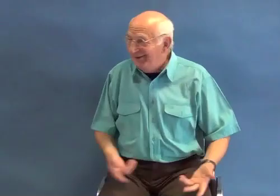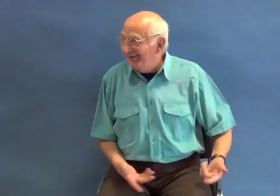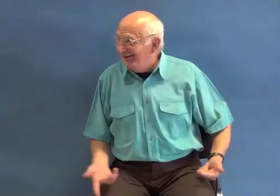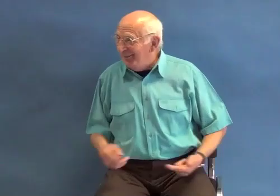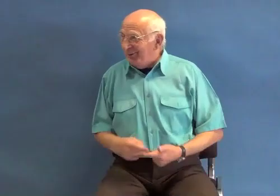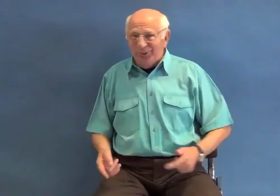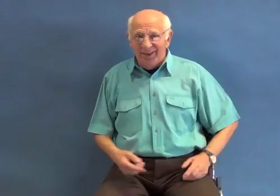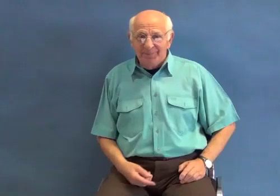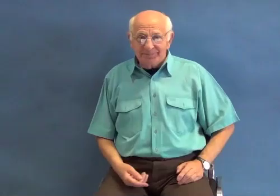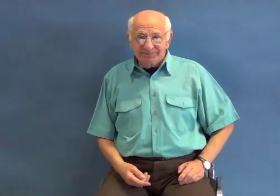To nie pasuje.